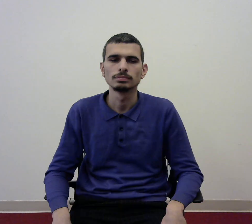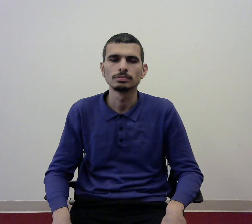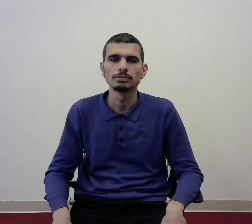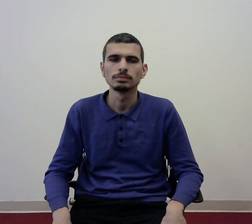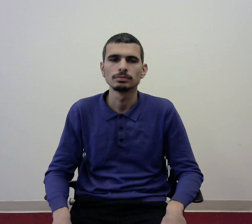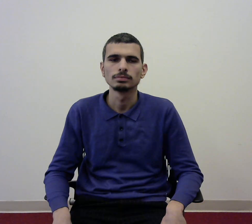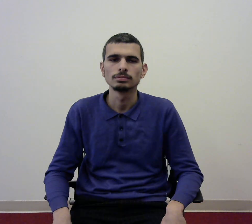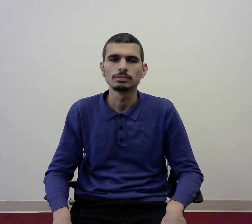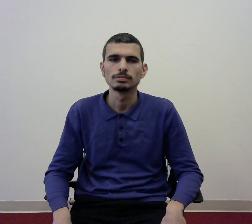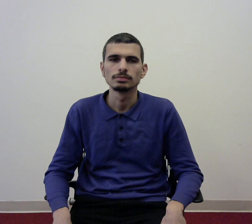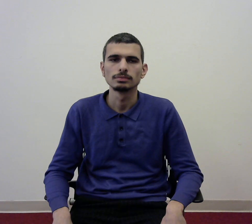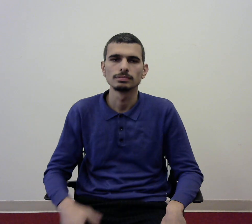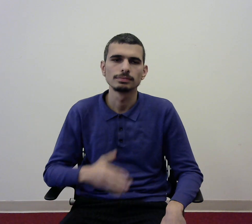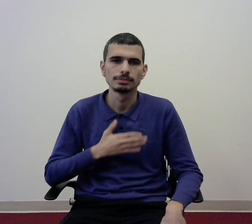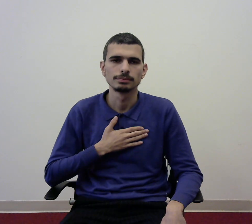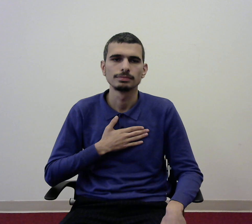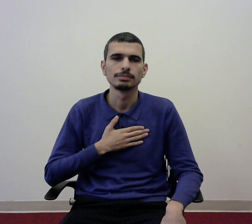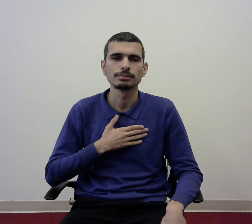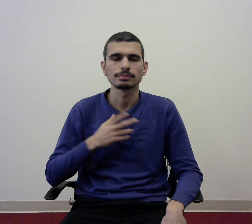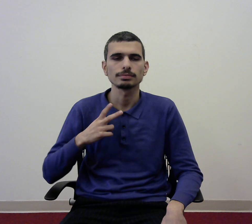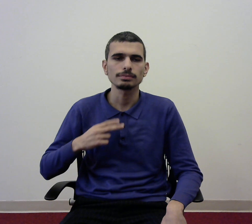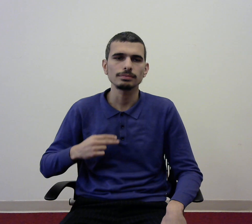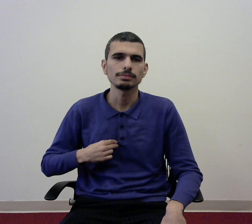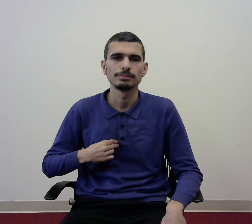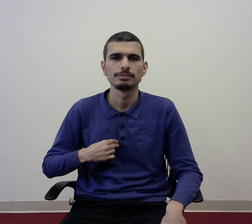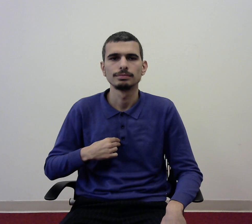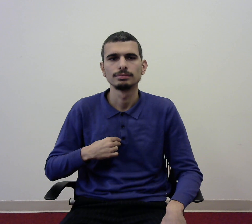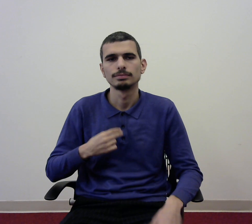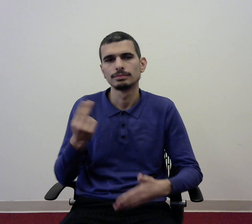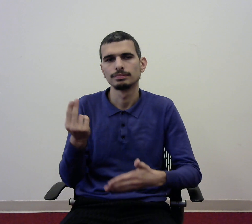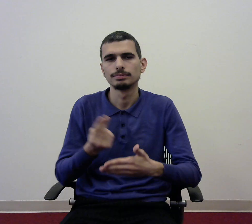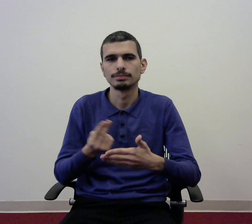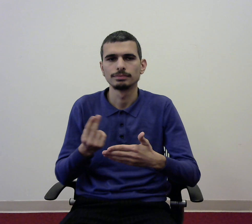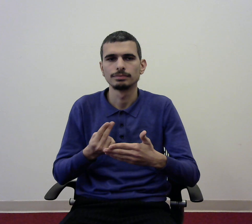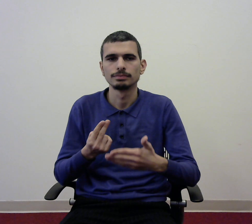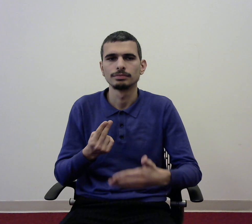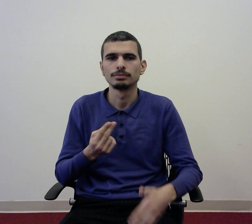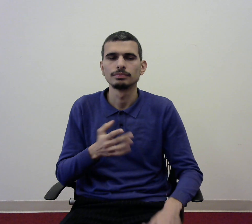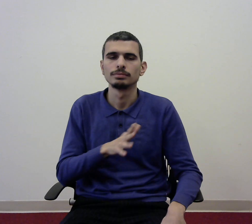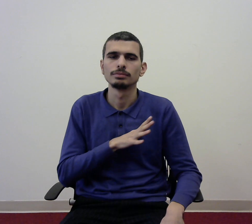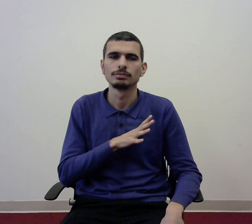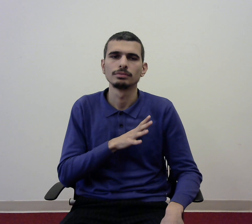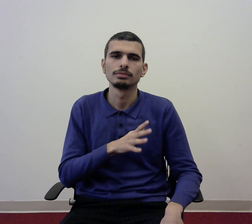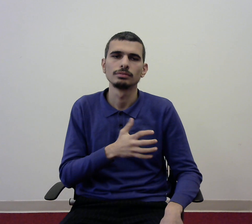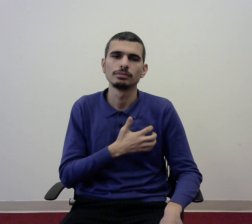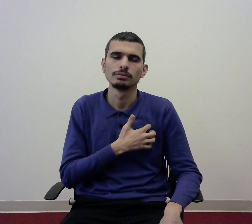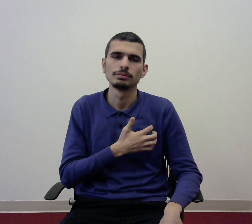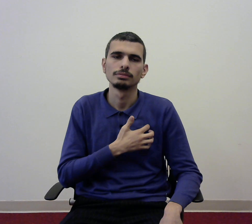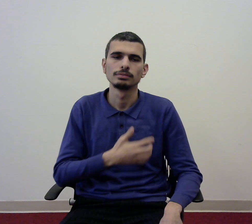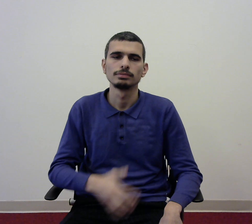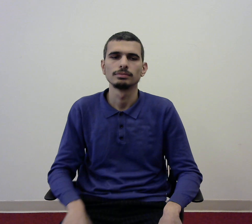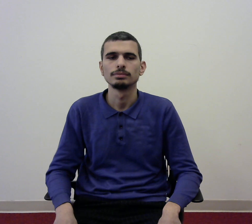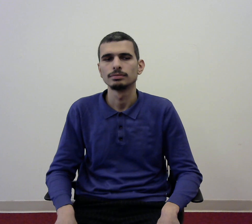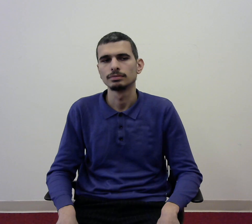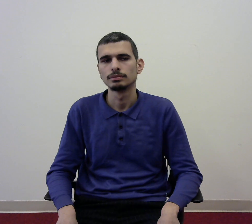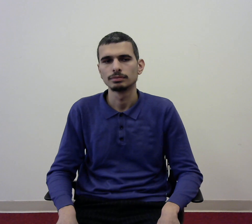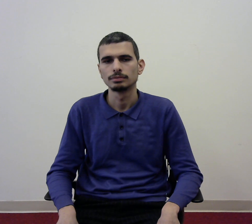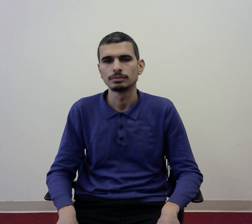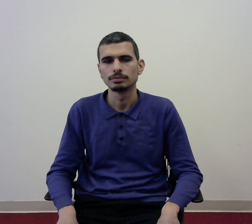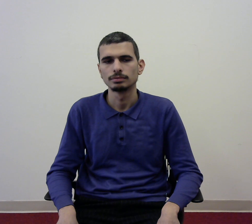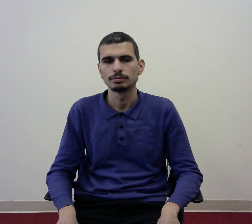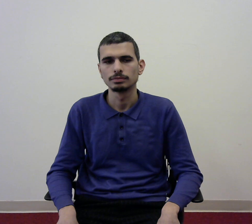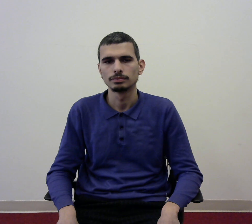Mənim qızım rəssam olmaq istəyir